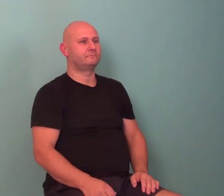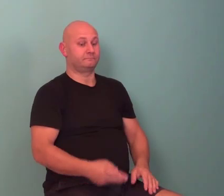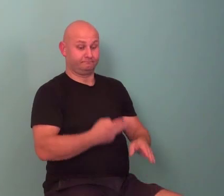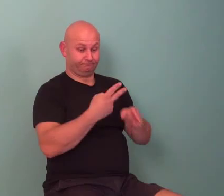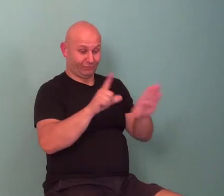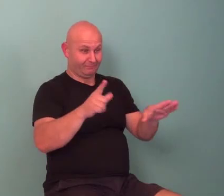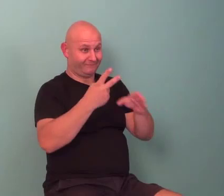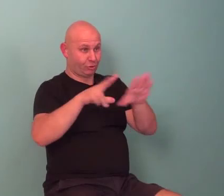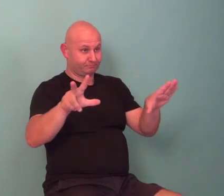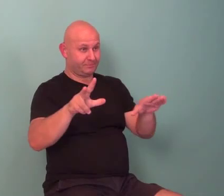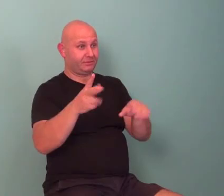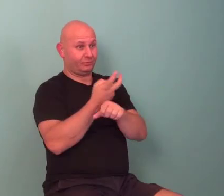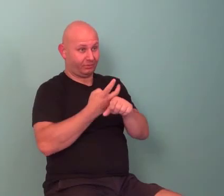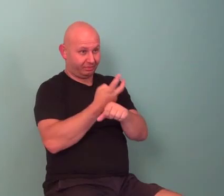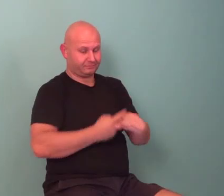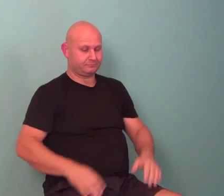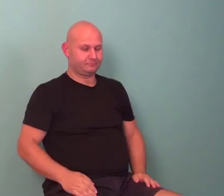Dwudziesty siódmy i dwudziesty ósmy lutego.